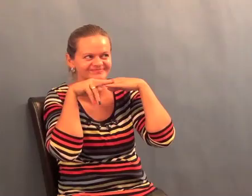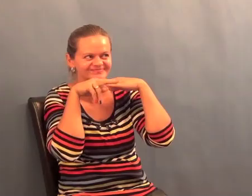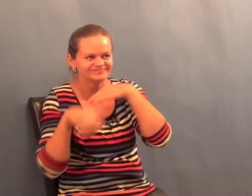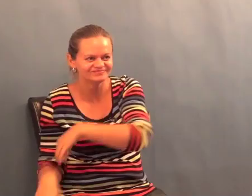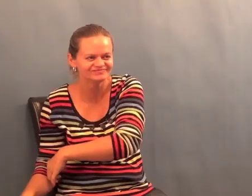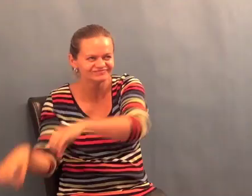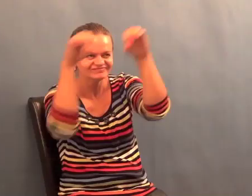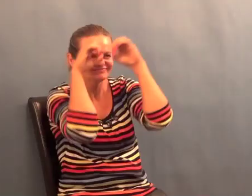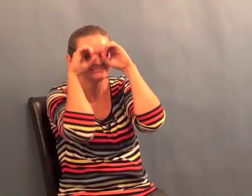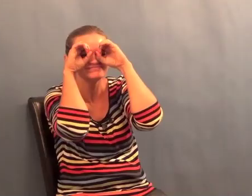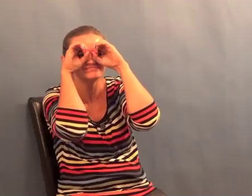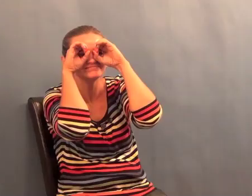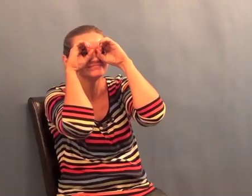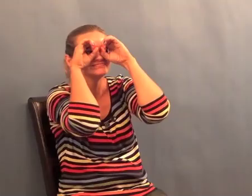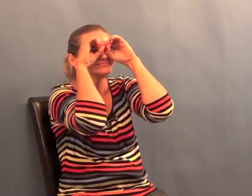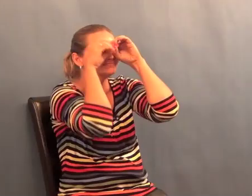Wyjął lornetkę i bacznie obserwuje.